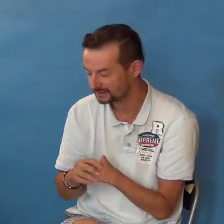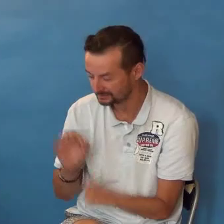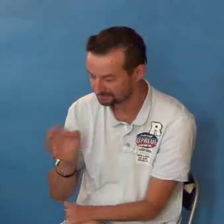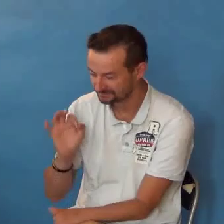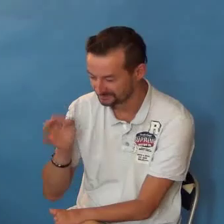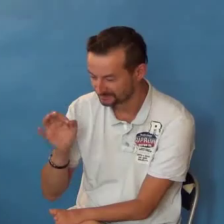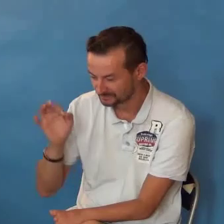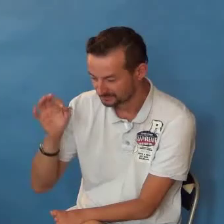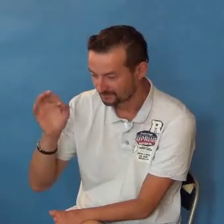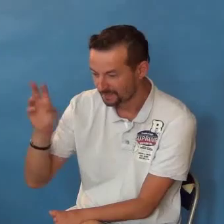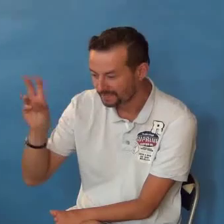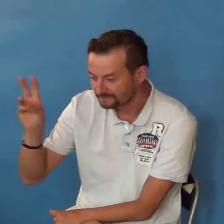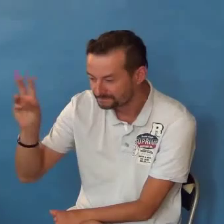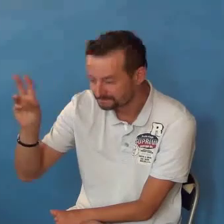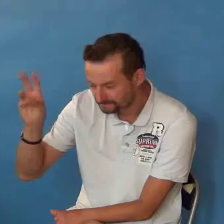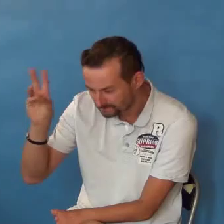Dobrze, a wtorek?